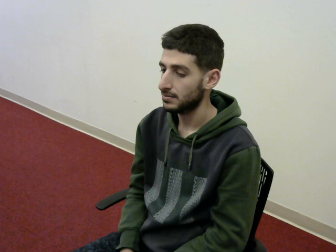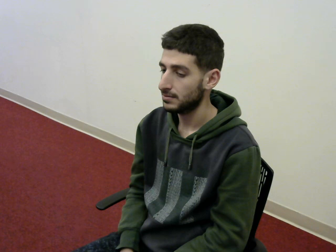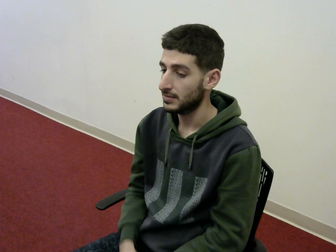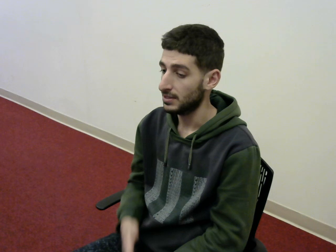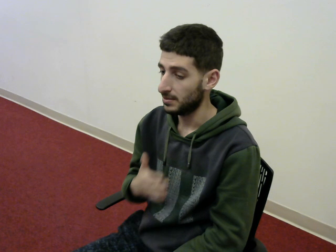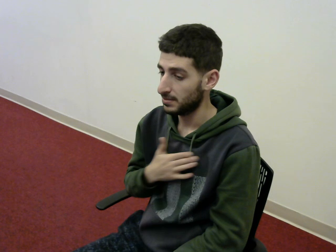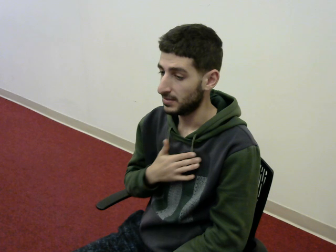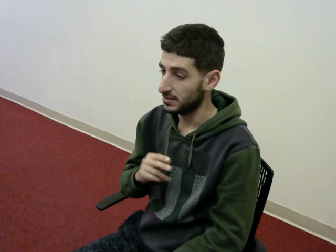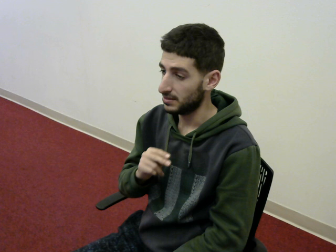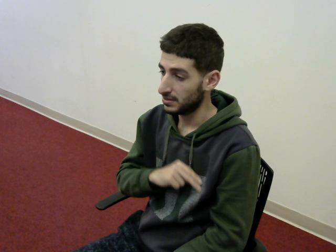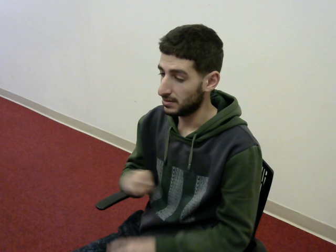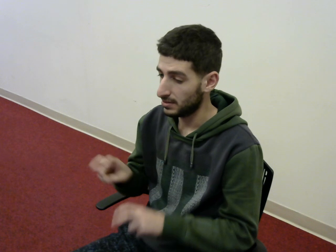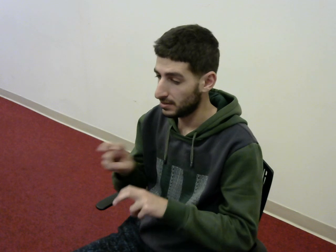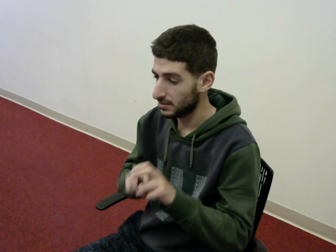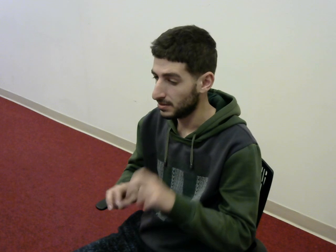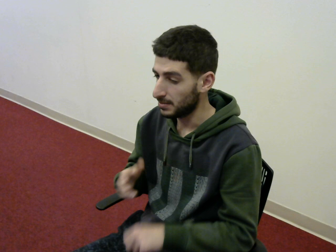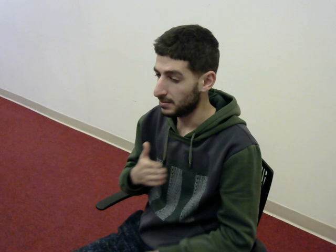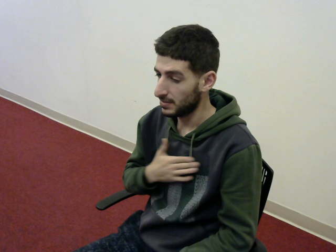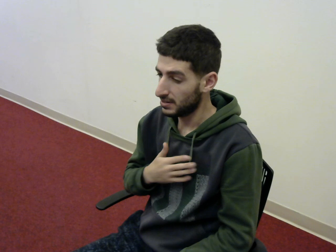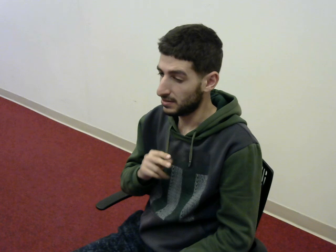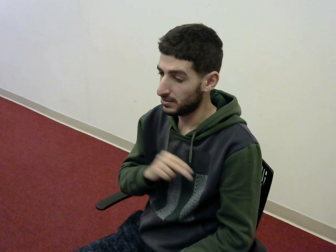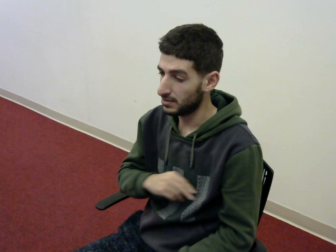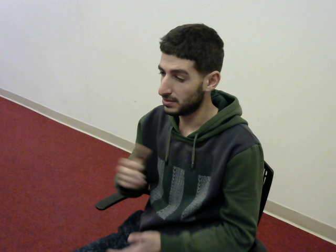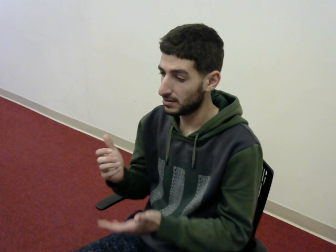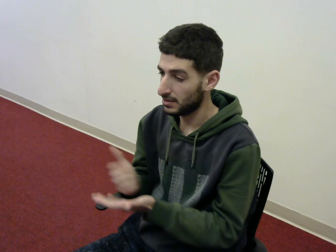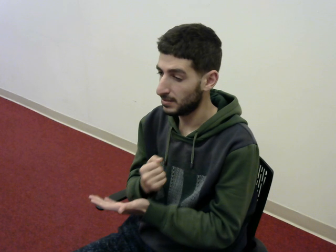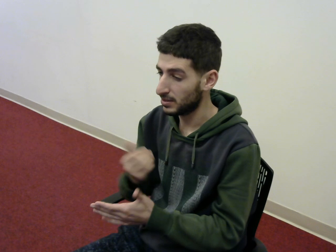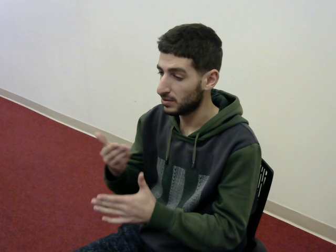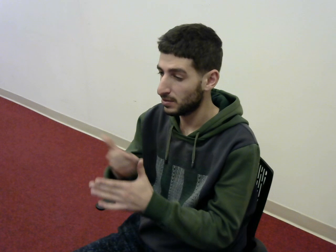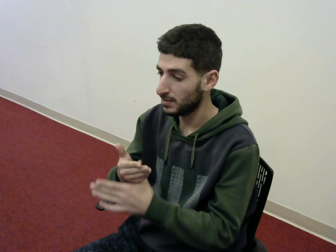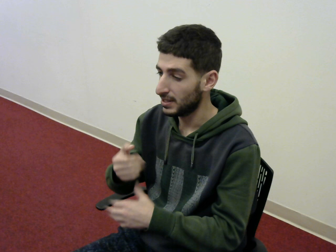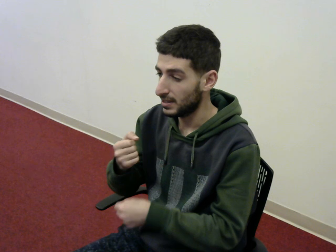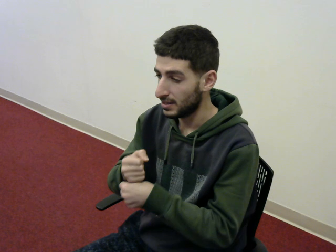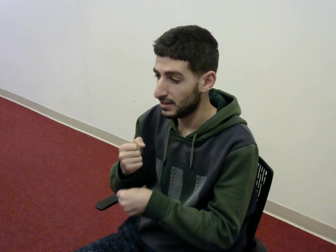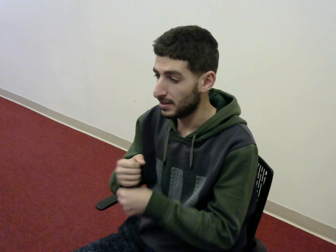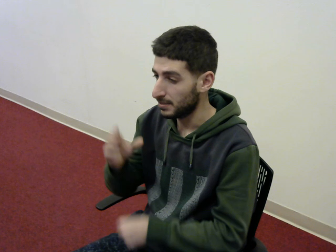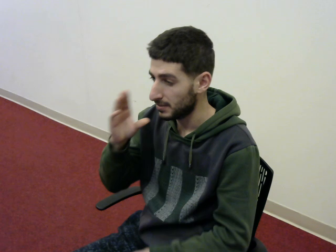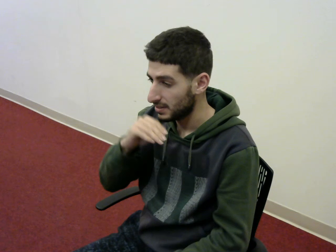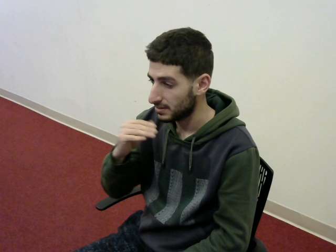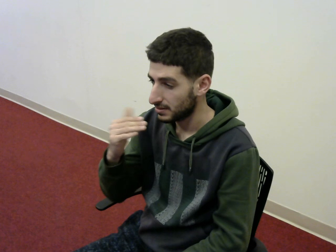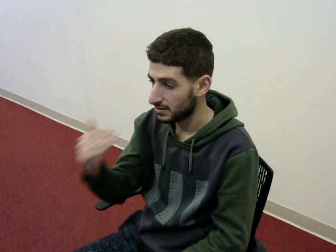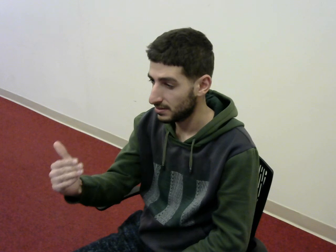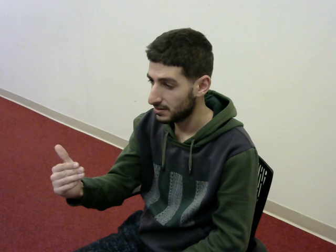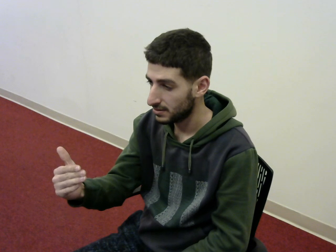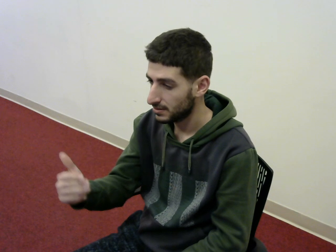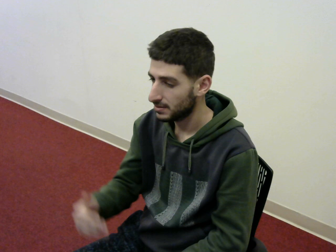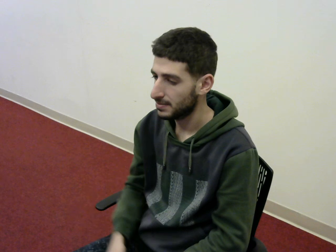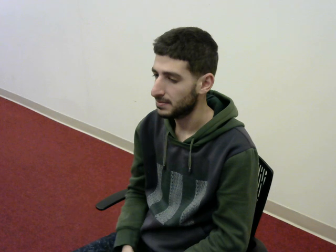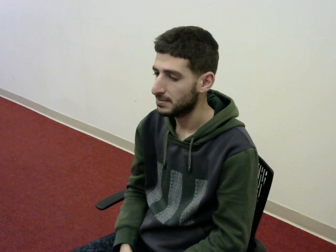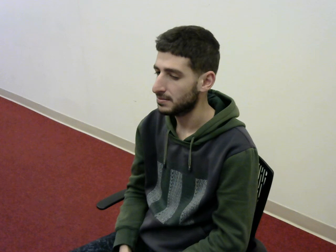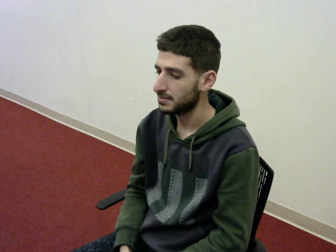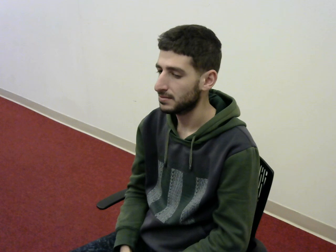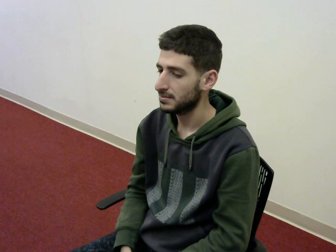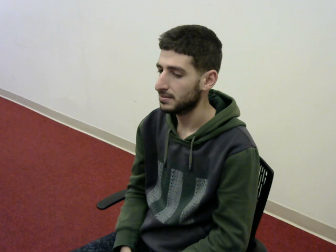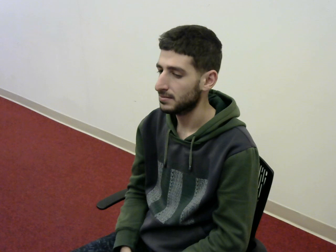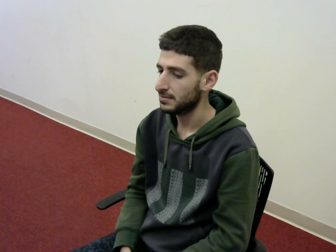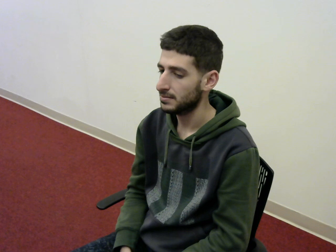Mən iş axtarıram, mənə iş tapmaqda kömək edə bilərsinizmi?